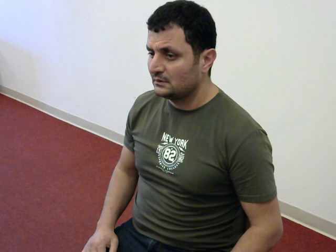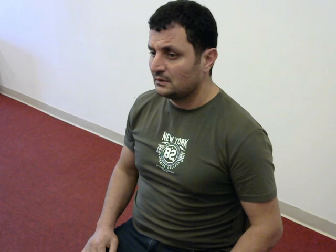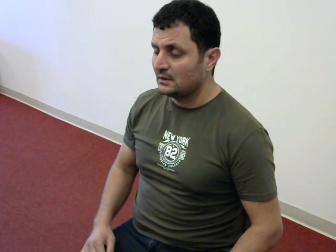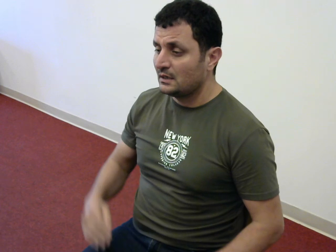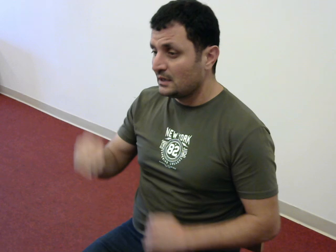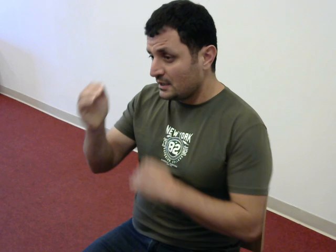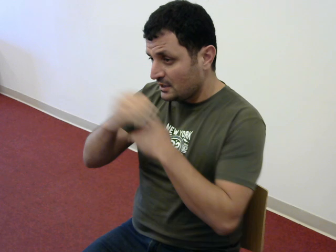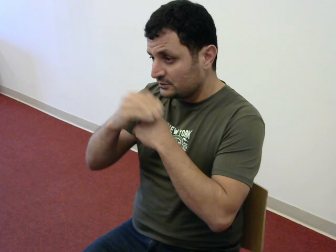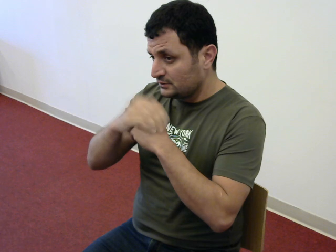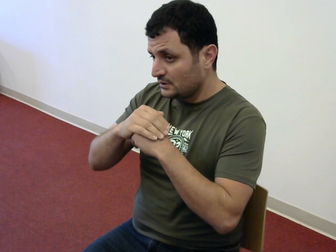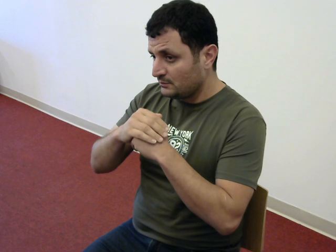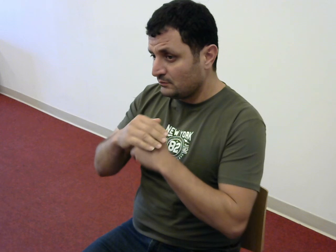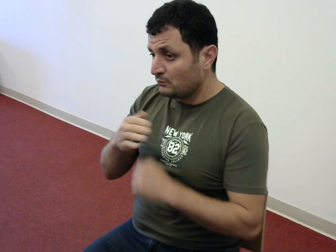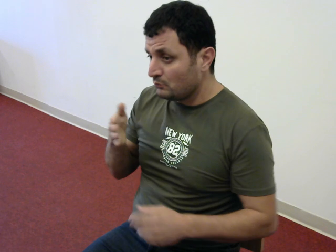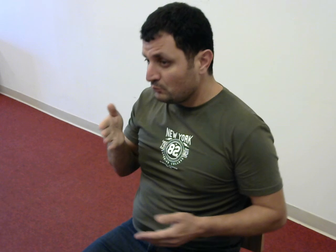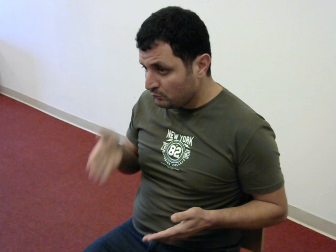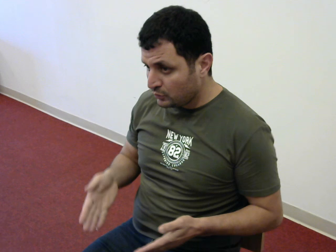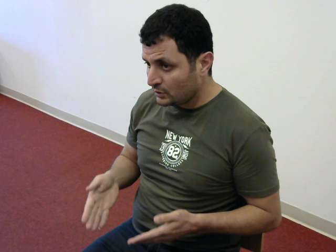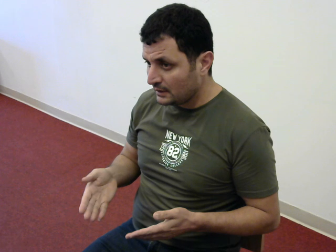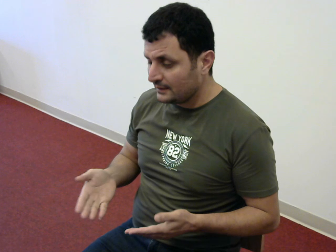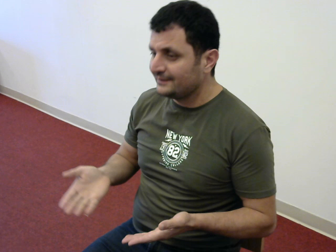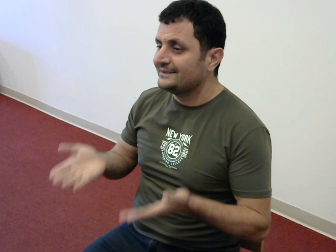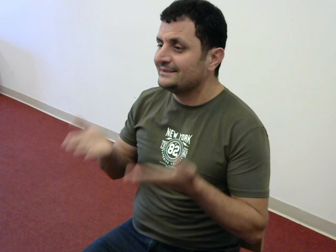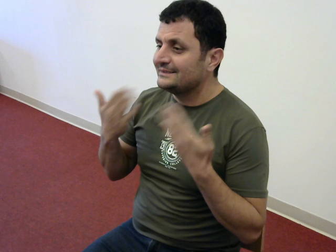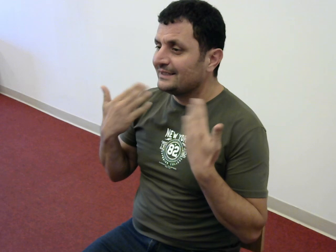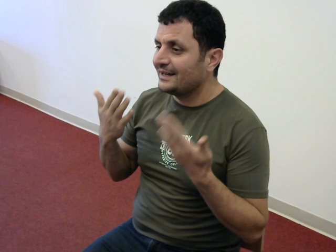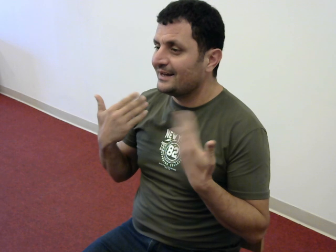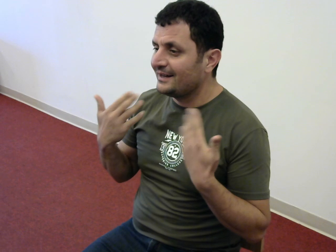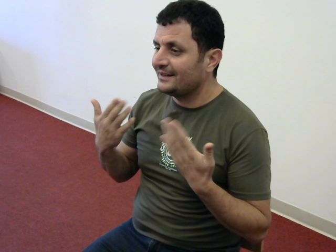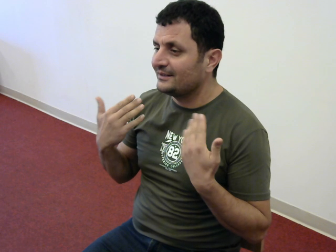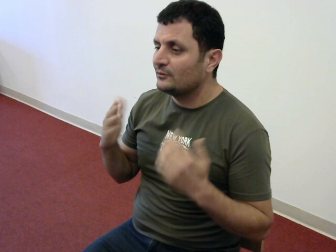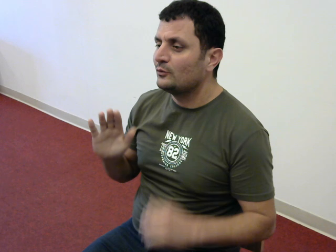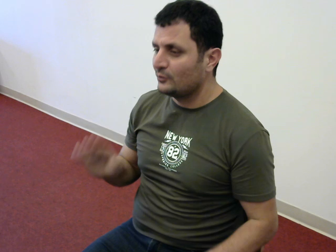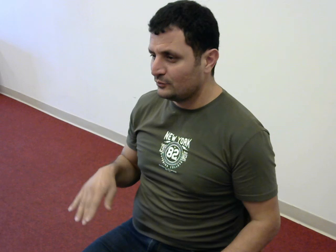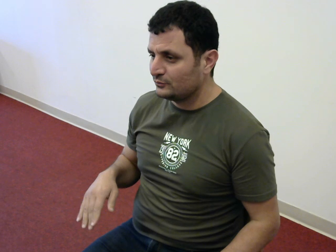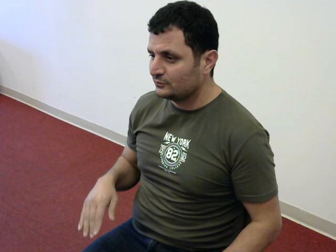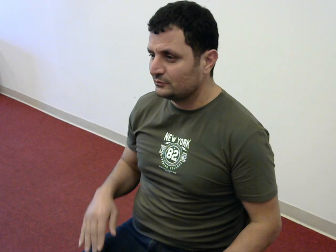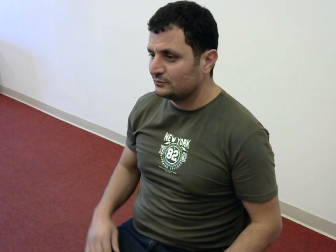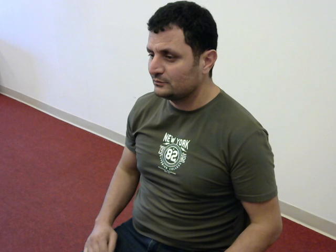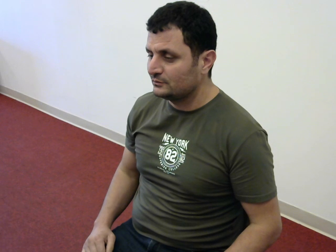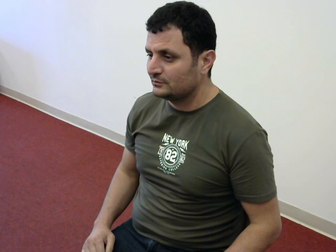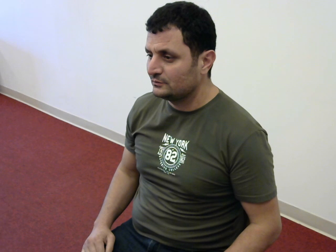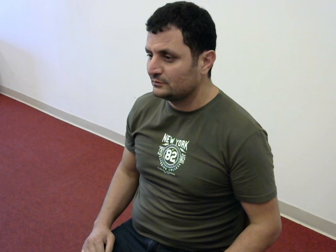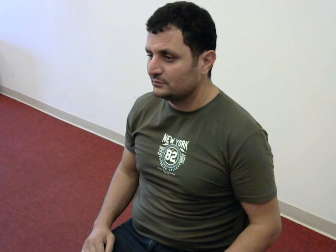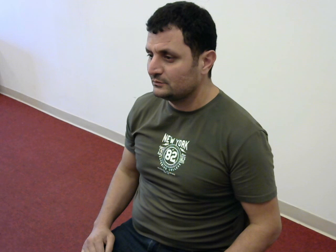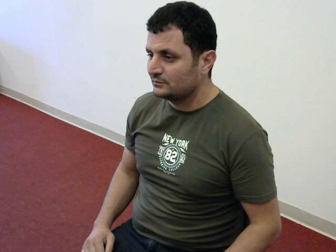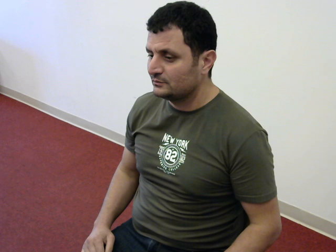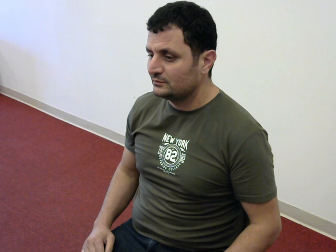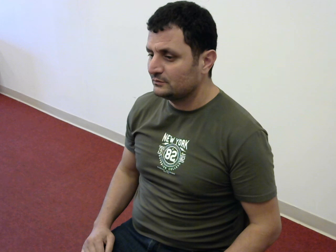Axşamlar bura sərin olur